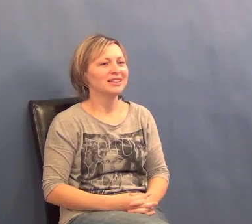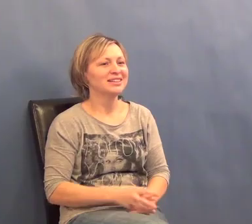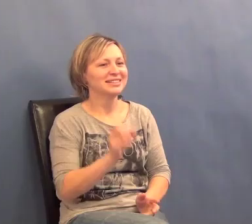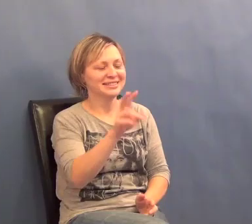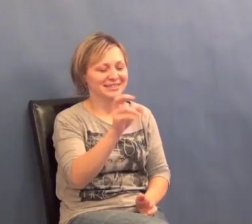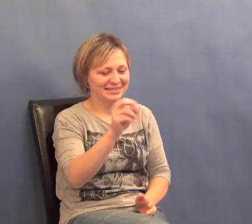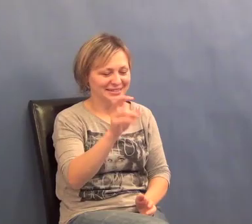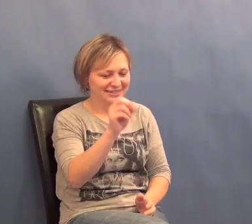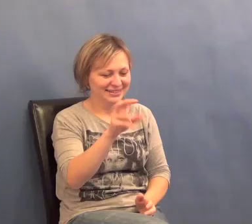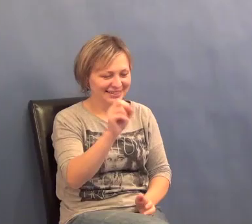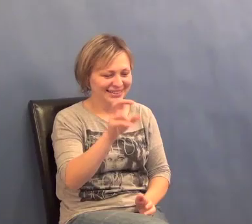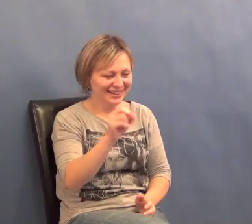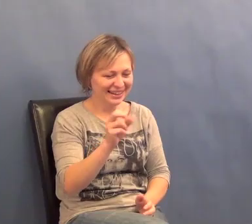Tak, tak, tak.